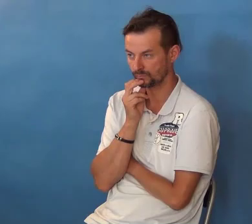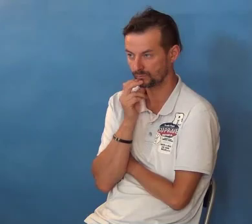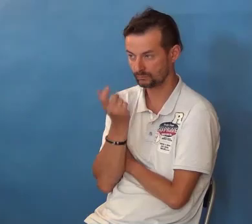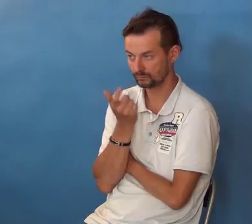Niebezpieczne.